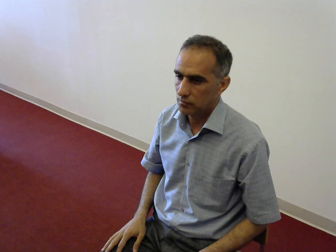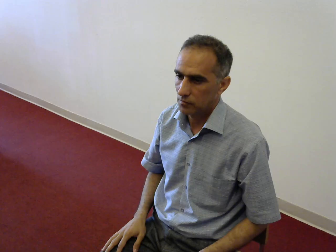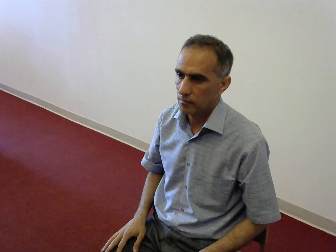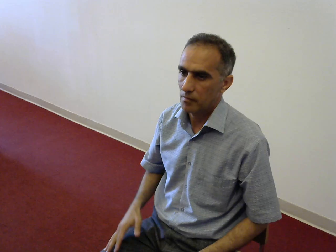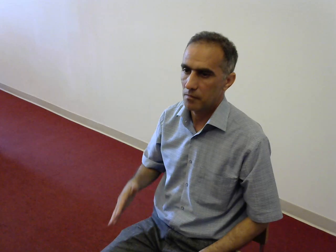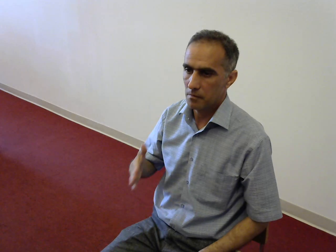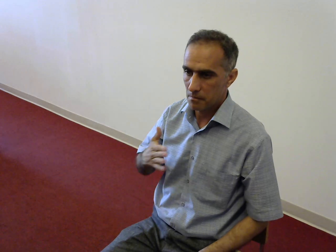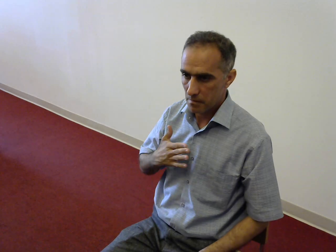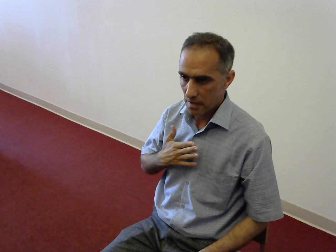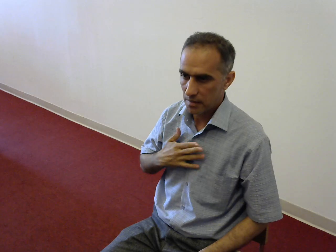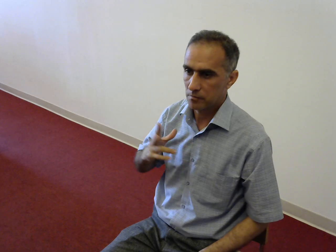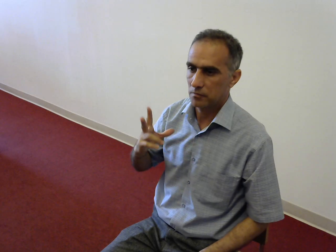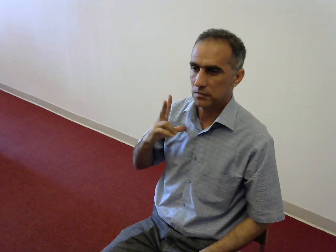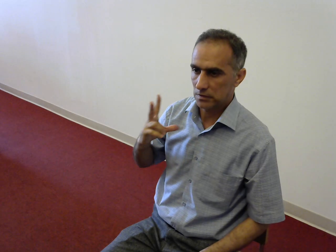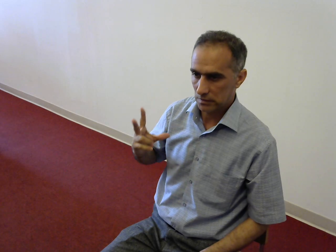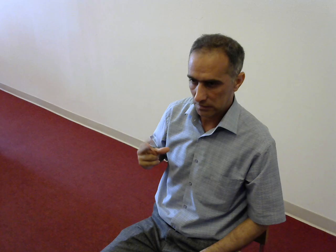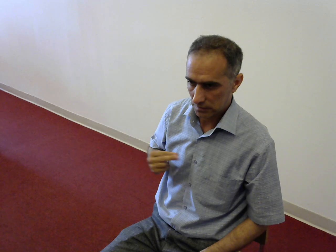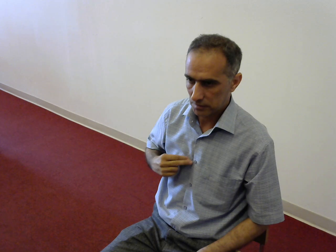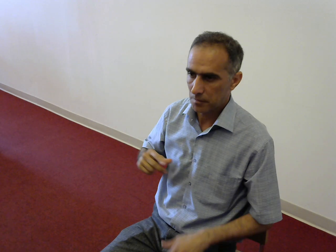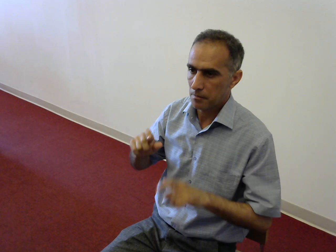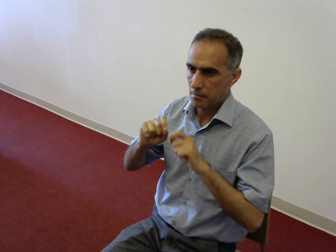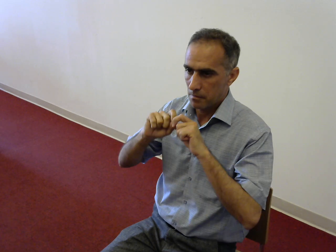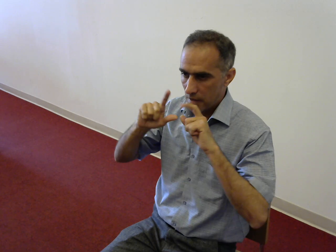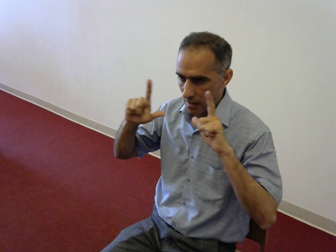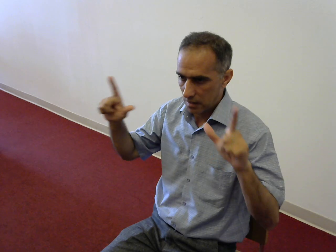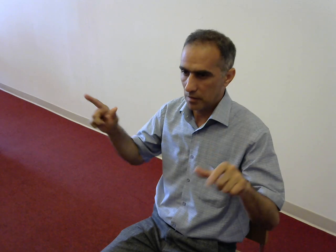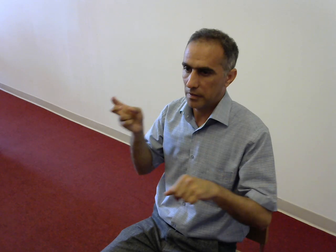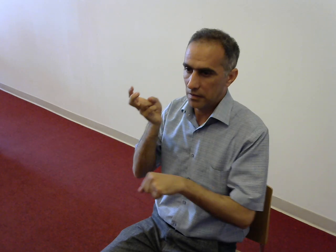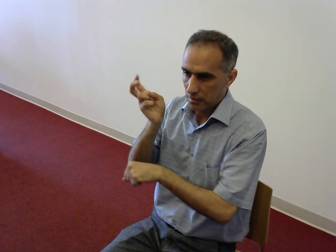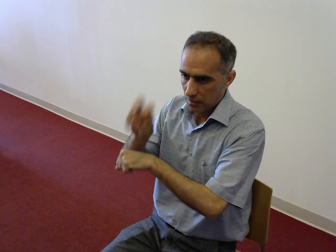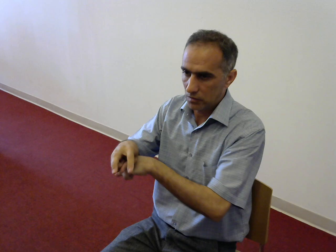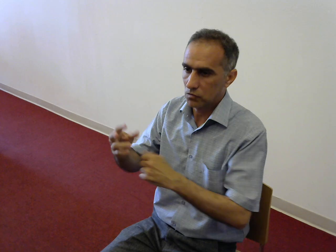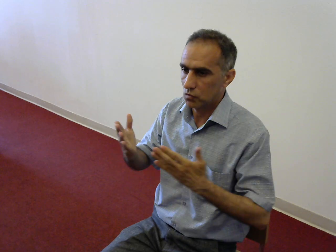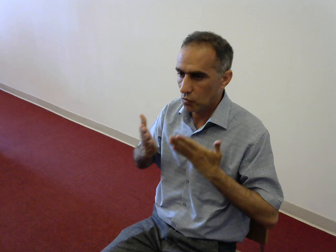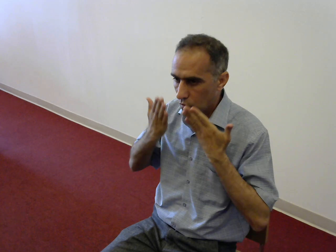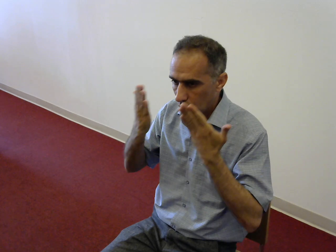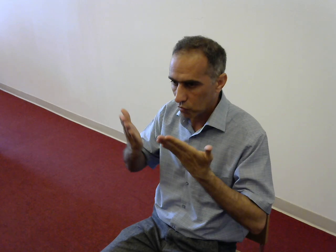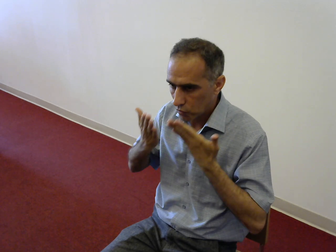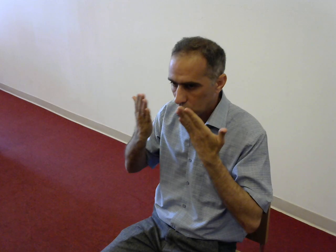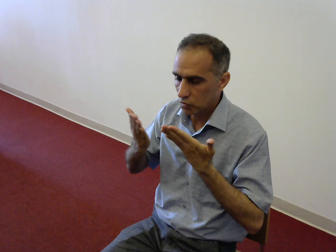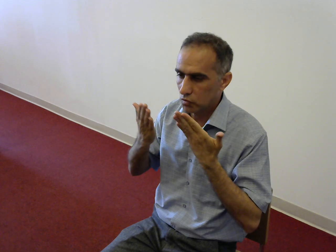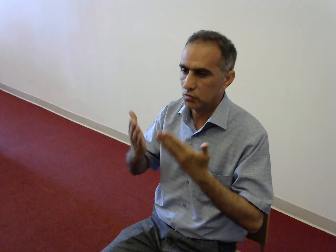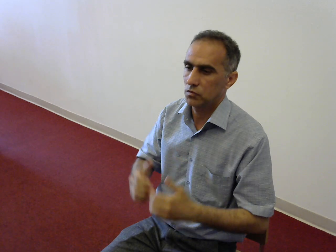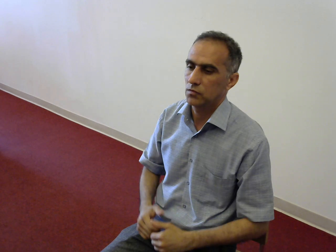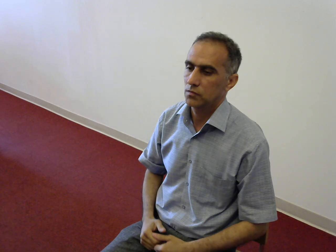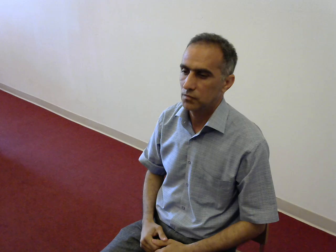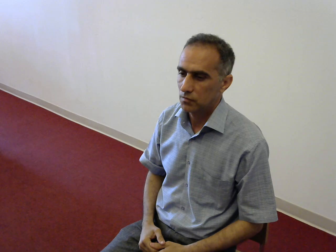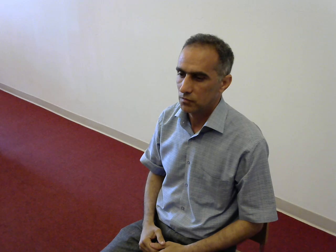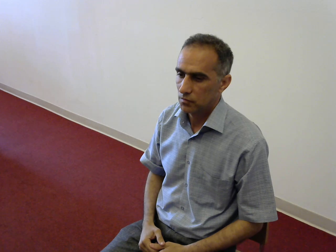Mənim qızım məktəbə gedir, oxuyur